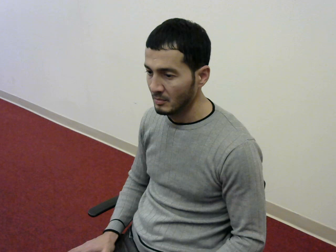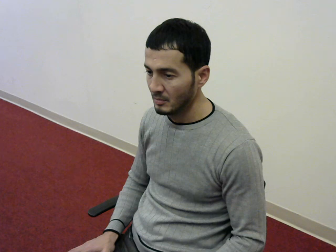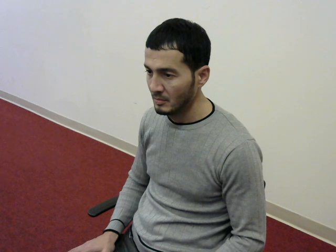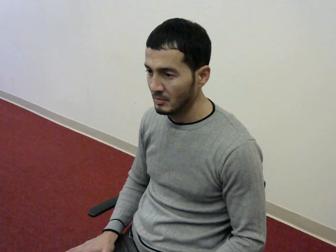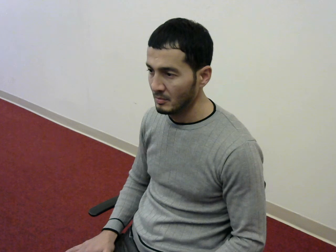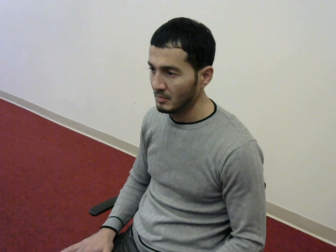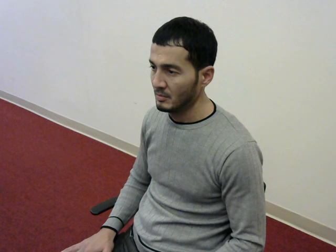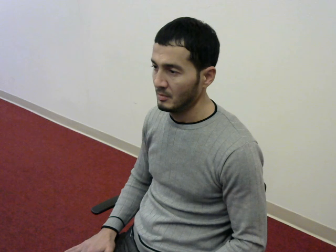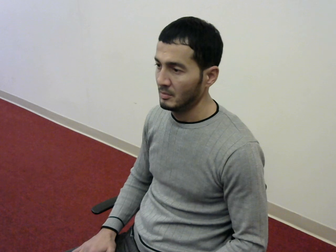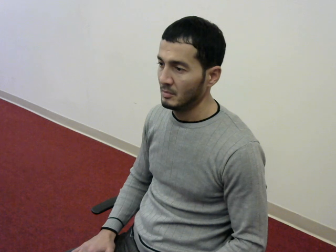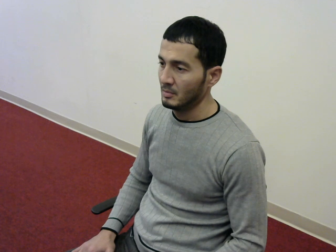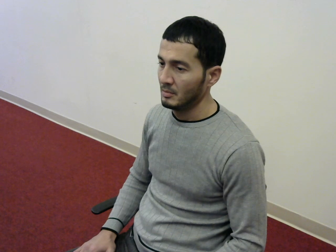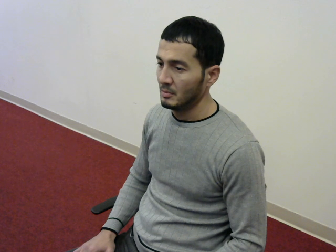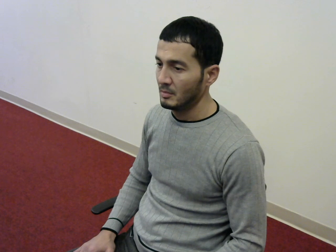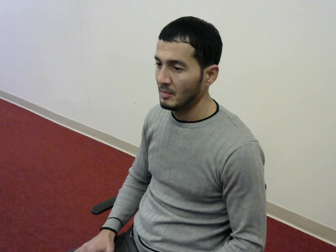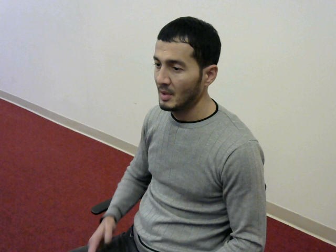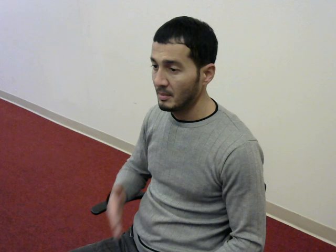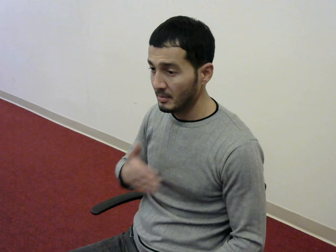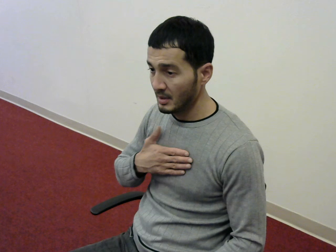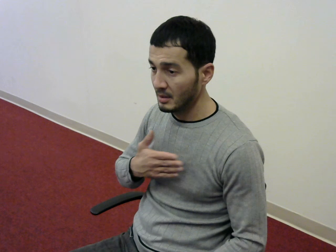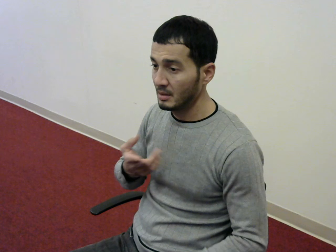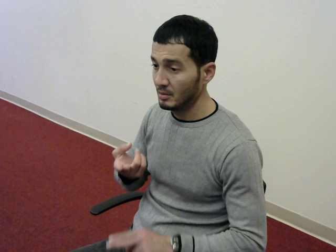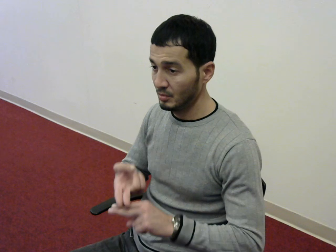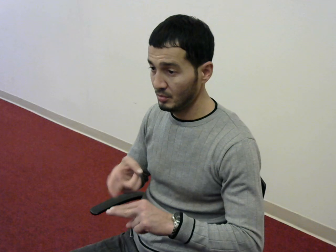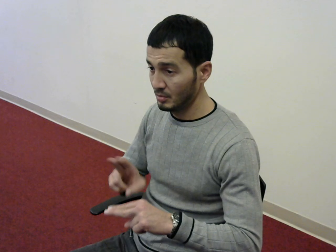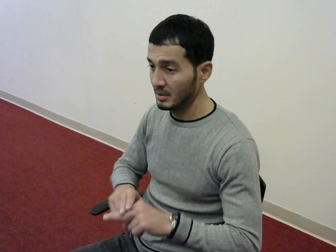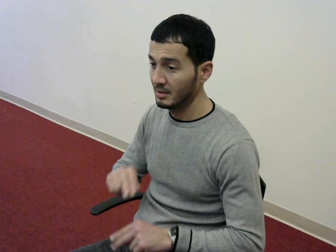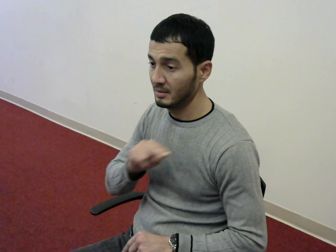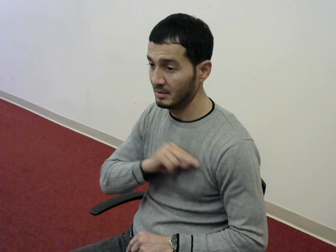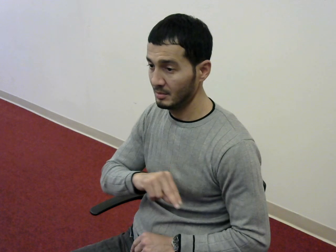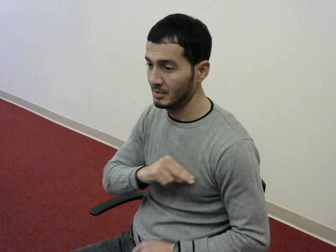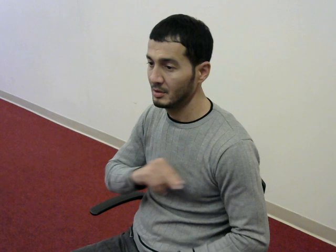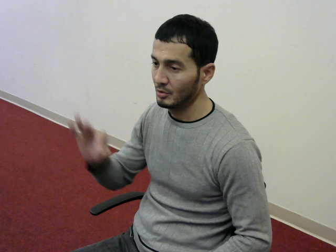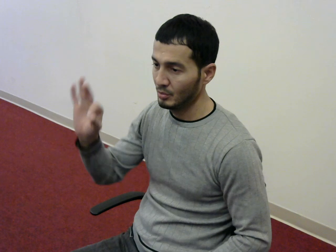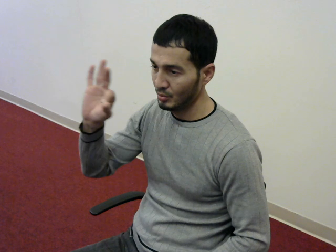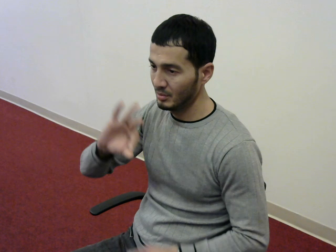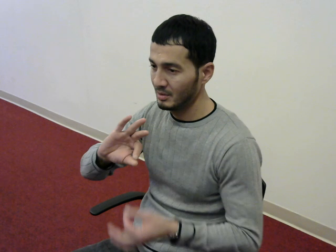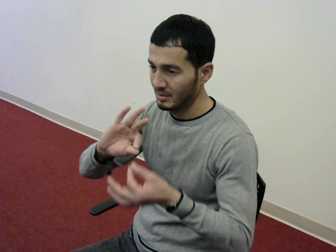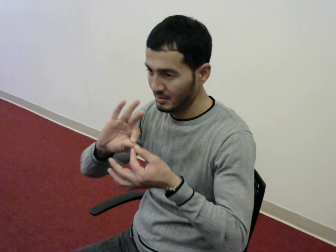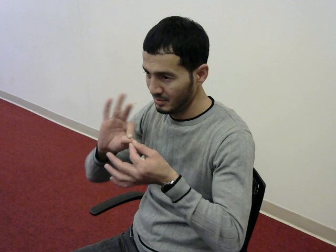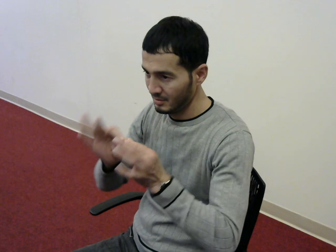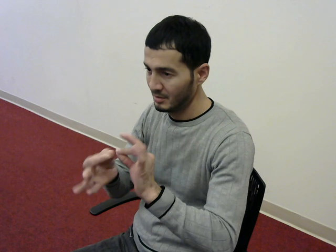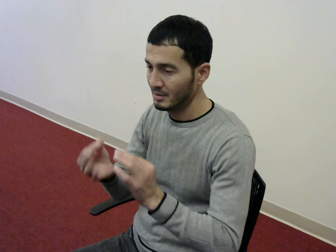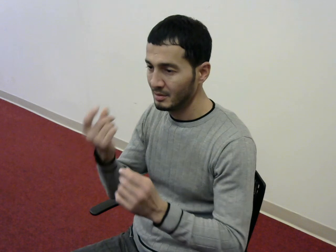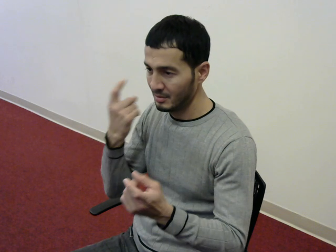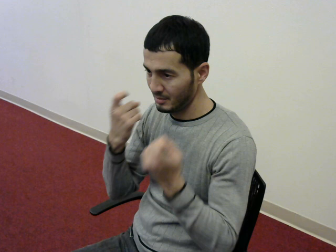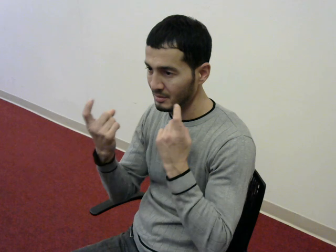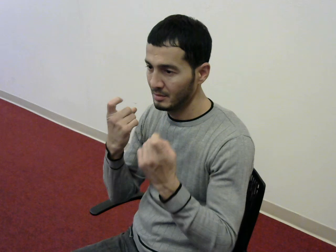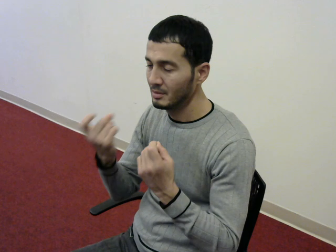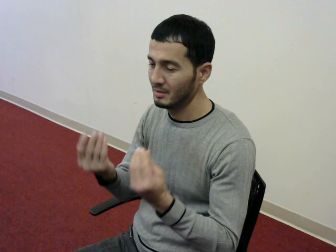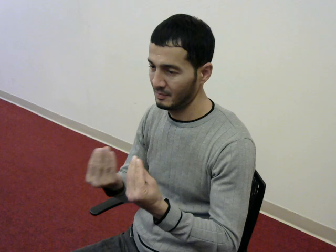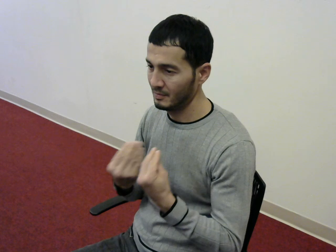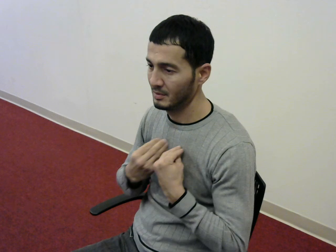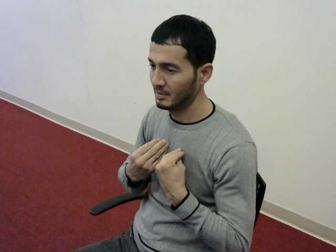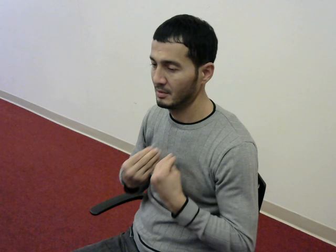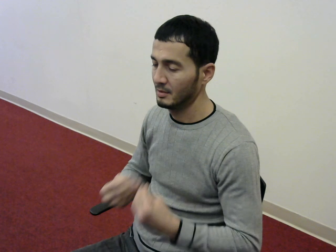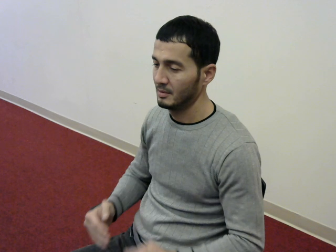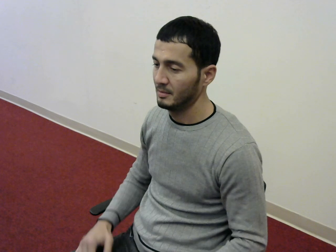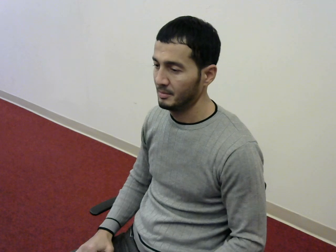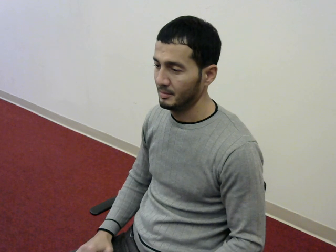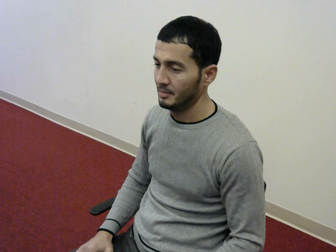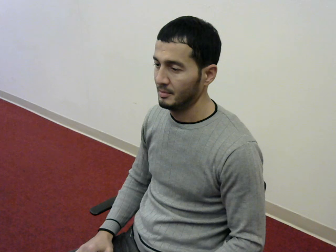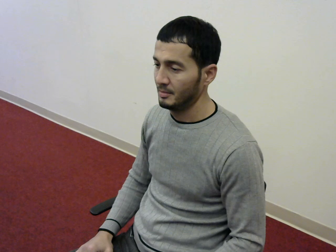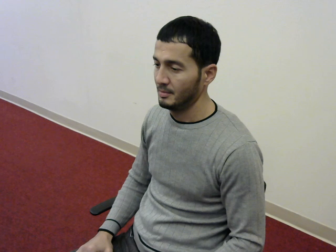Mənə bu iş haqqında ətraflı məlumat verin